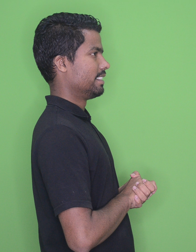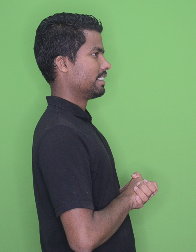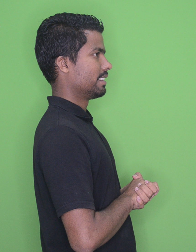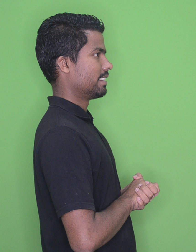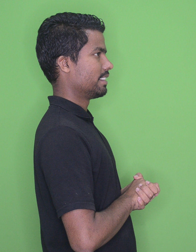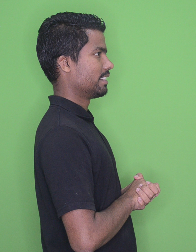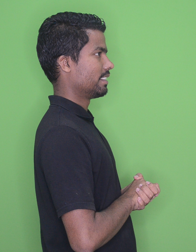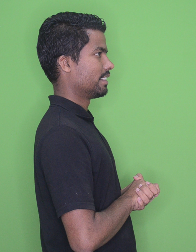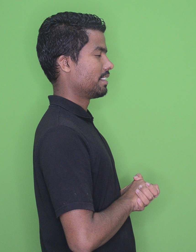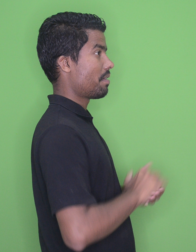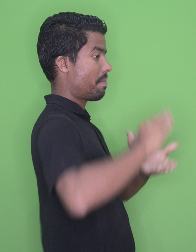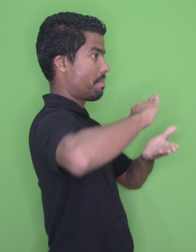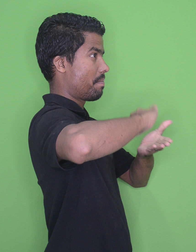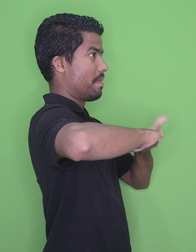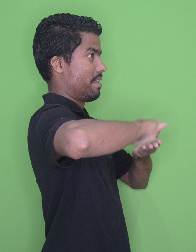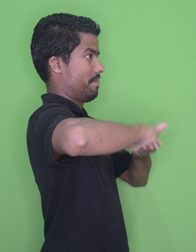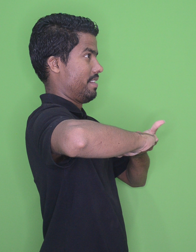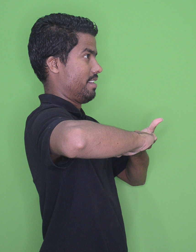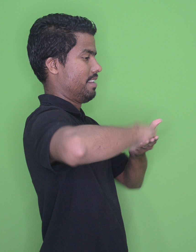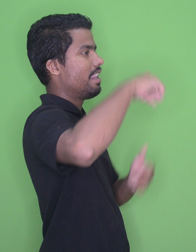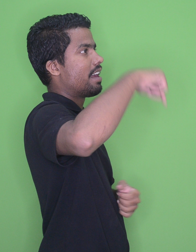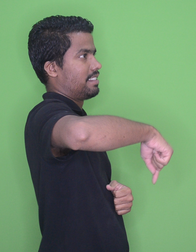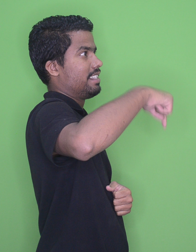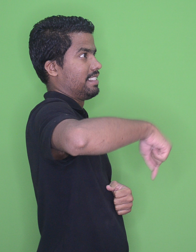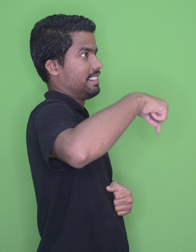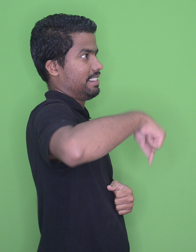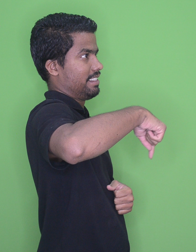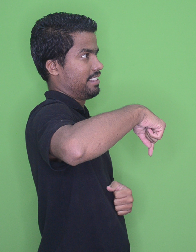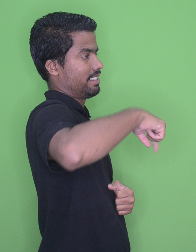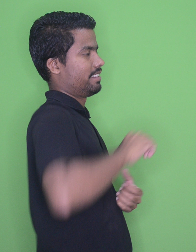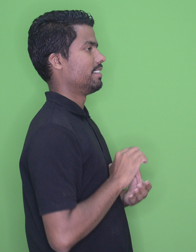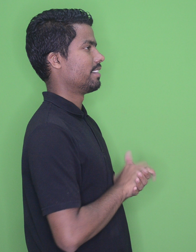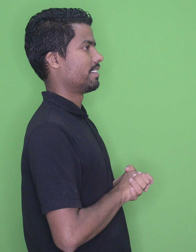Marriage is today